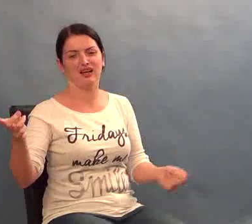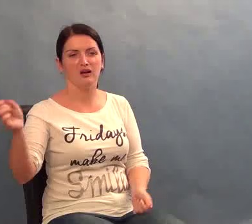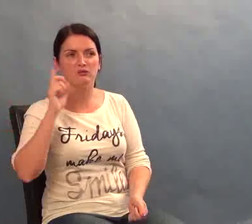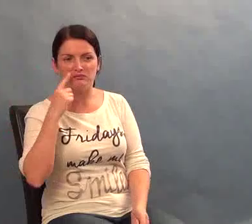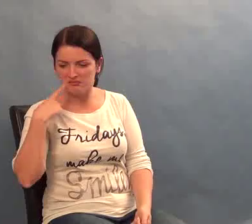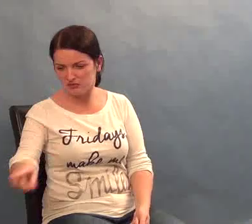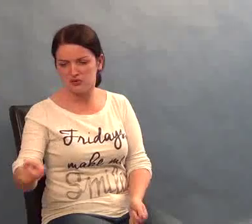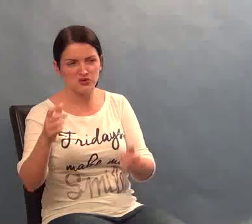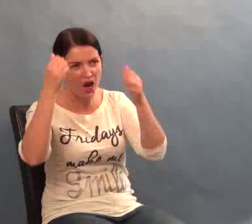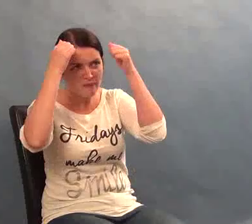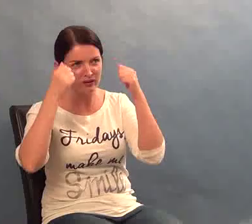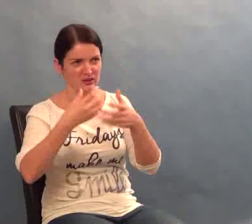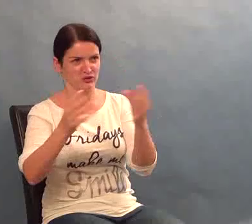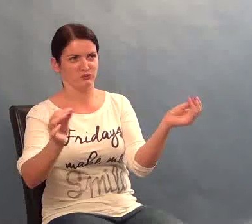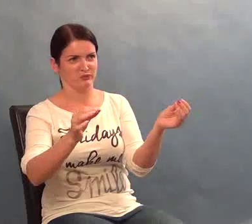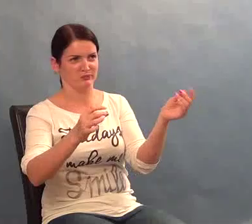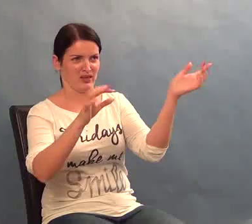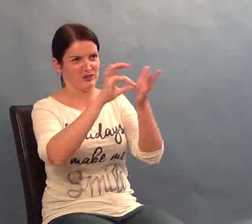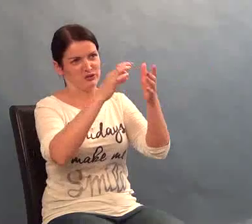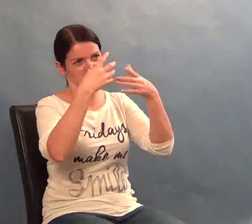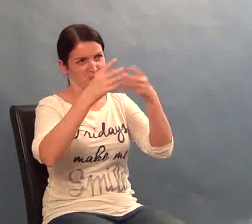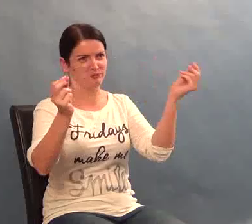Chłopak zauważa leżący kapelusz, który zgubił chłopiec z rowerem.